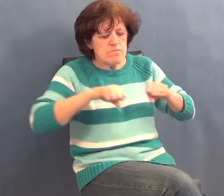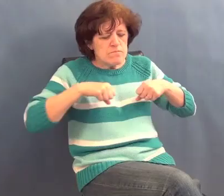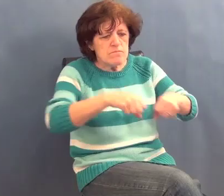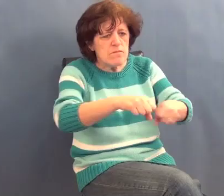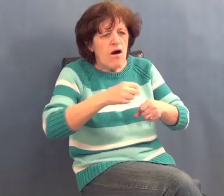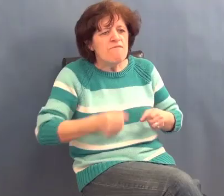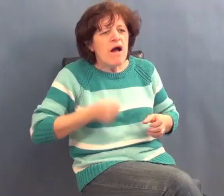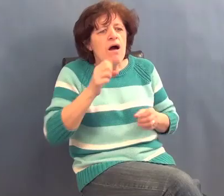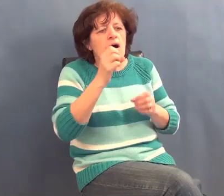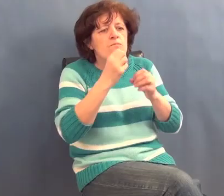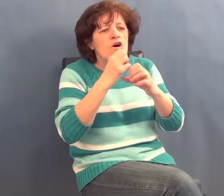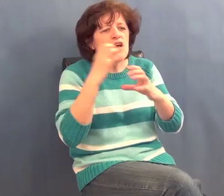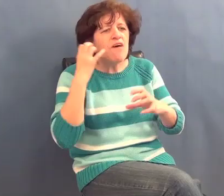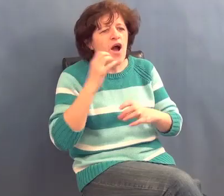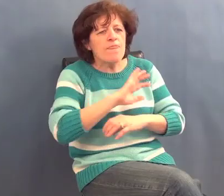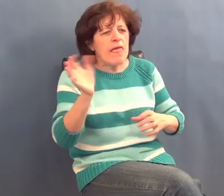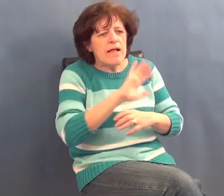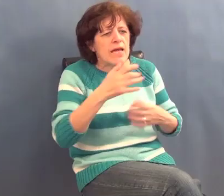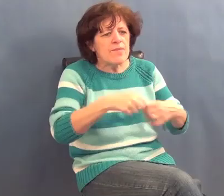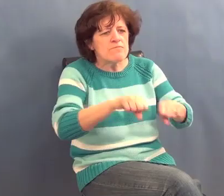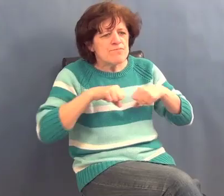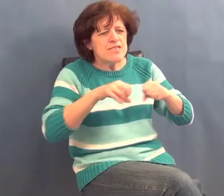To nie pociąg ani wagon.